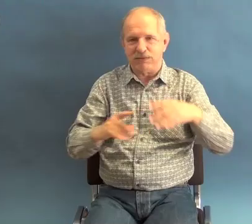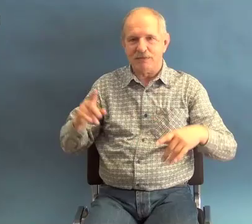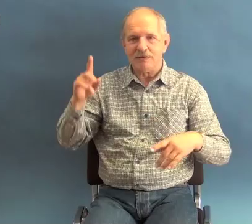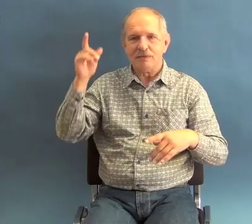Rozlega się dźwięk.